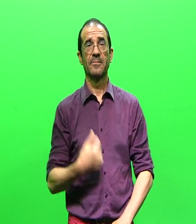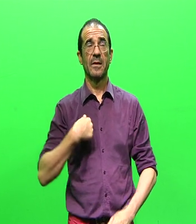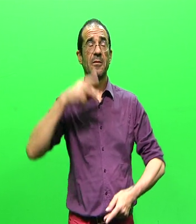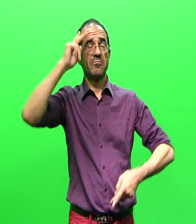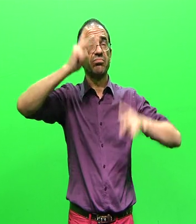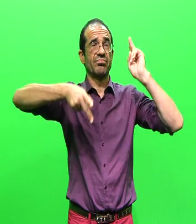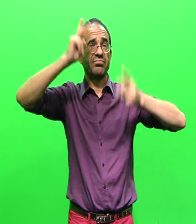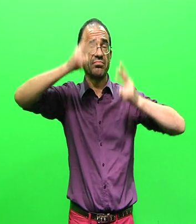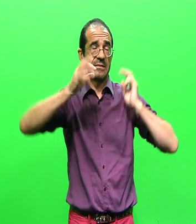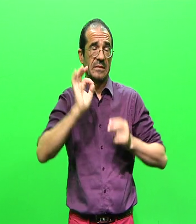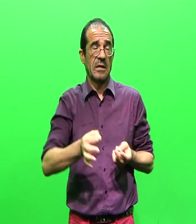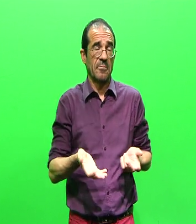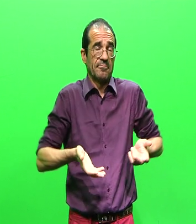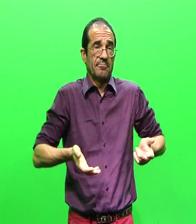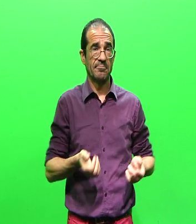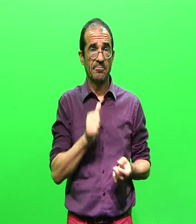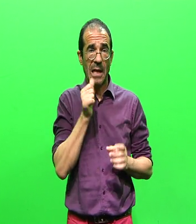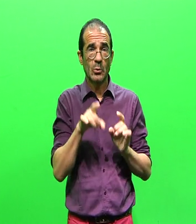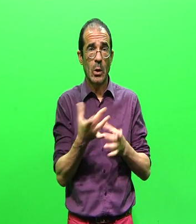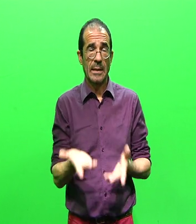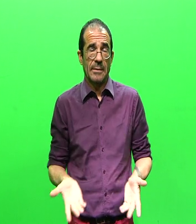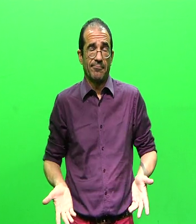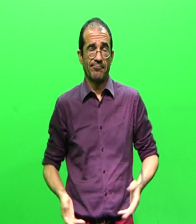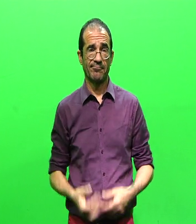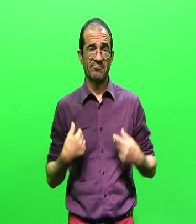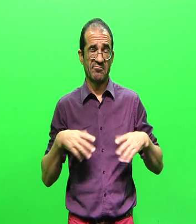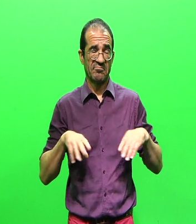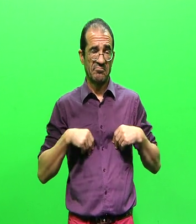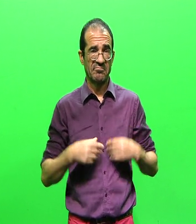Em cauen molt els cabells, sí, què hi farem? Mala sort.